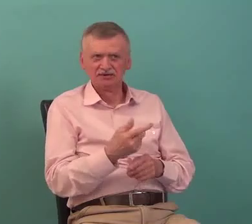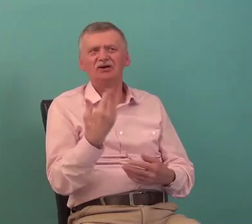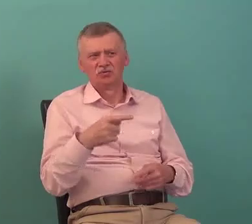Dawno.